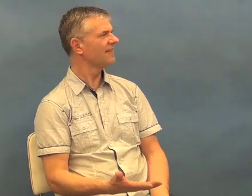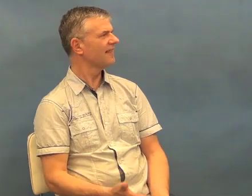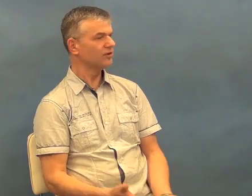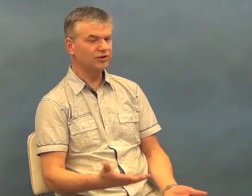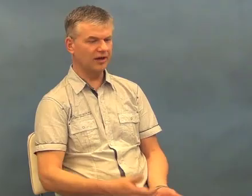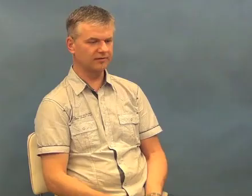Gdzie?